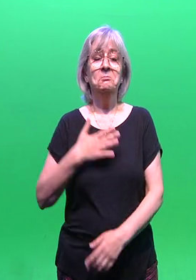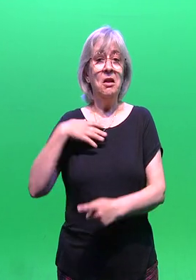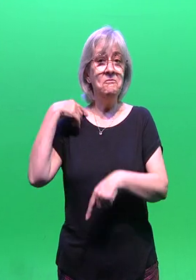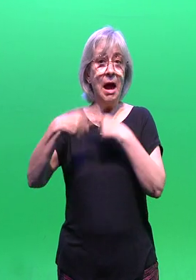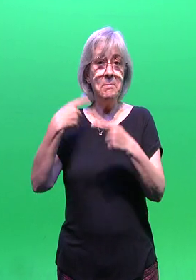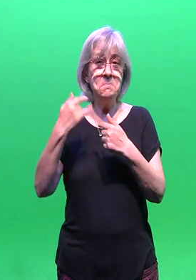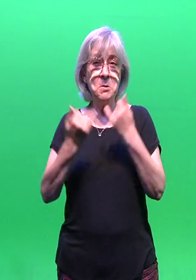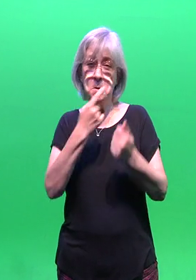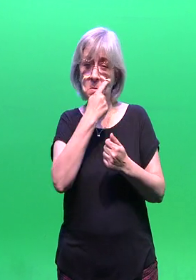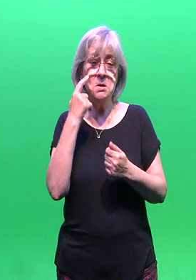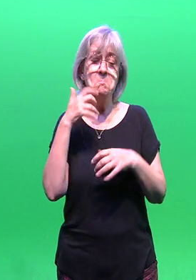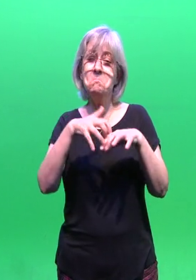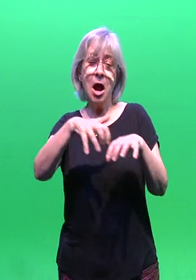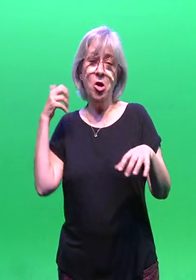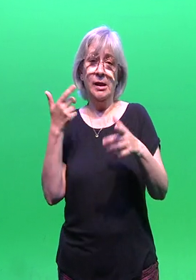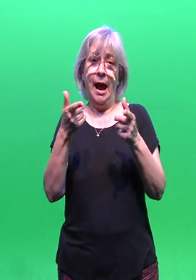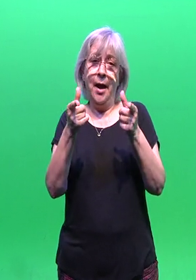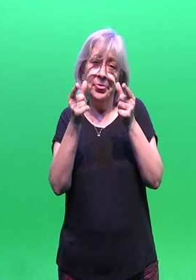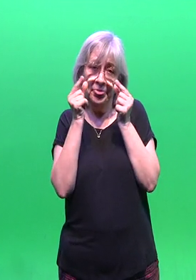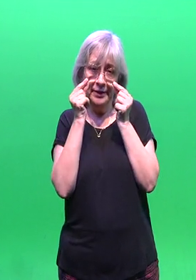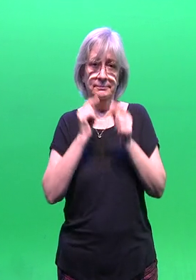A la meva família la majoria han perdut visió.